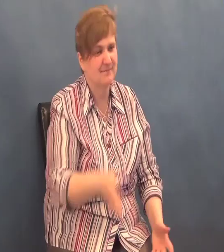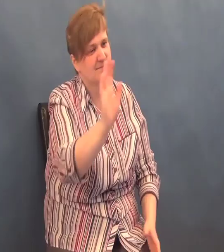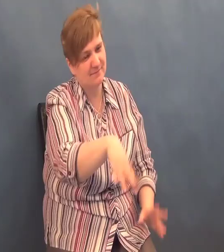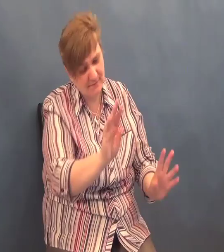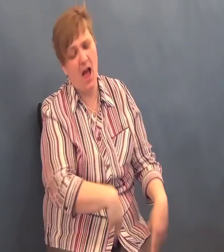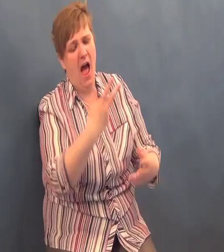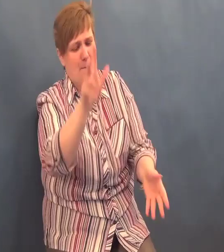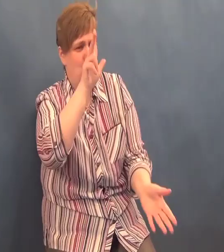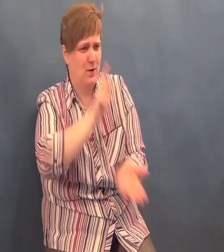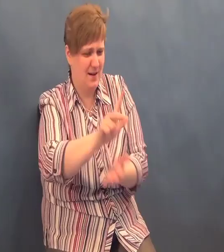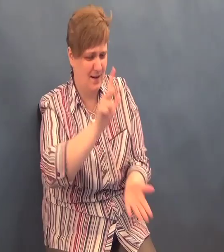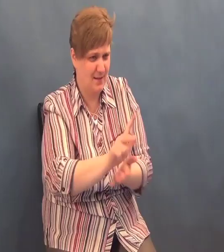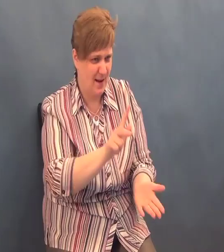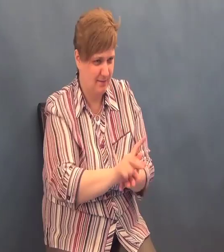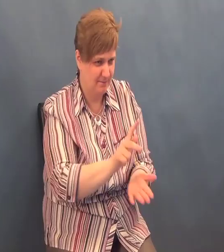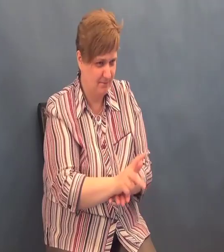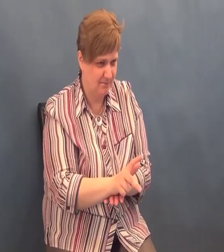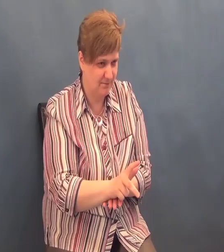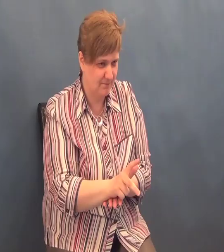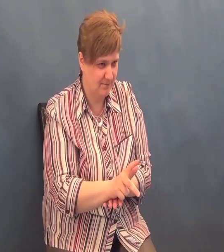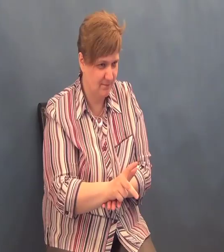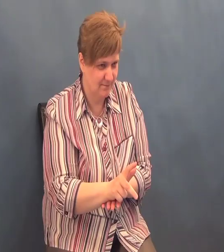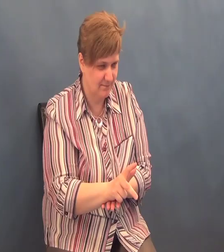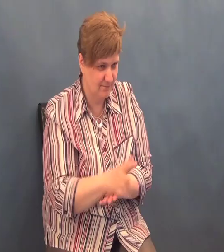Dobra, następny, trzynastego.